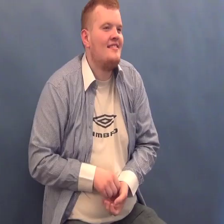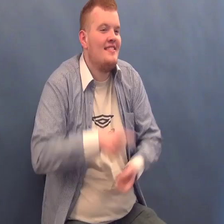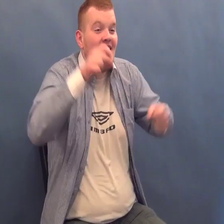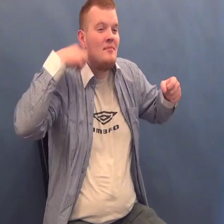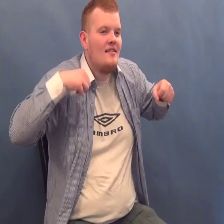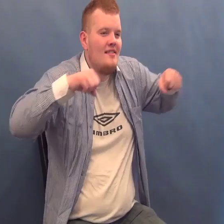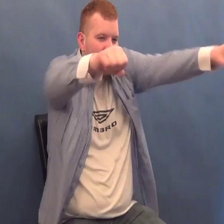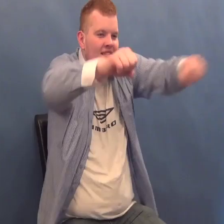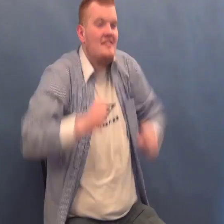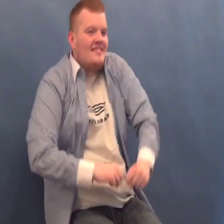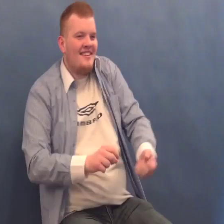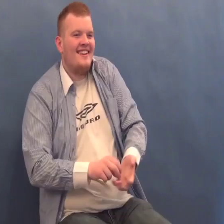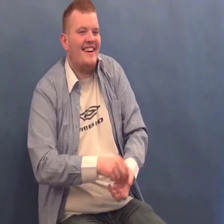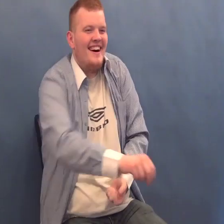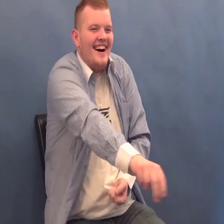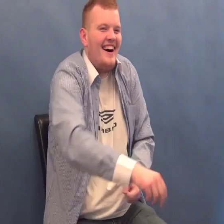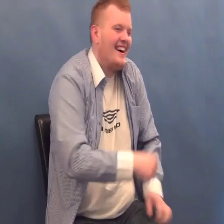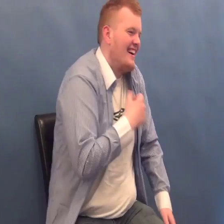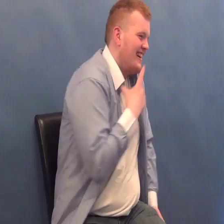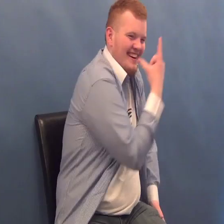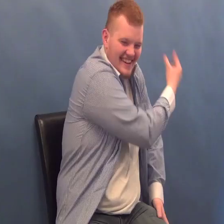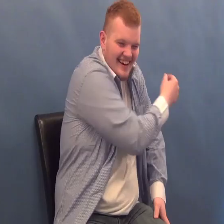Pani coś popycha, a on się wystrasza, bierze coś do ręki i odchodzi.